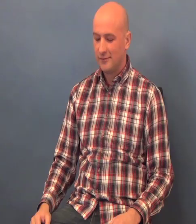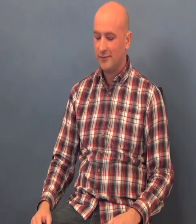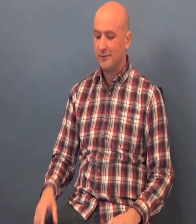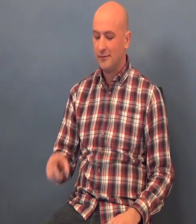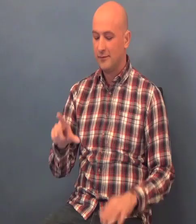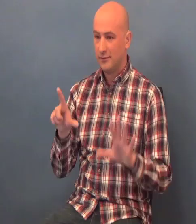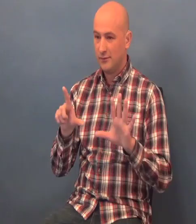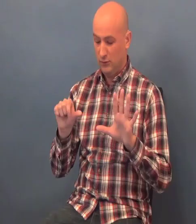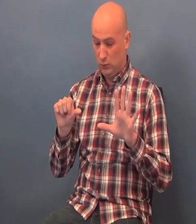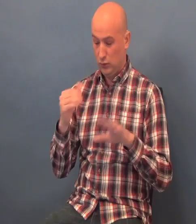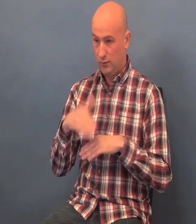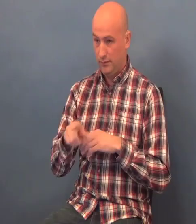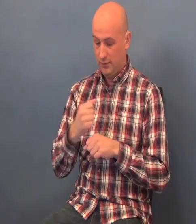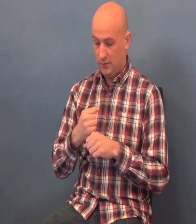Siódma, o szóstej kończysz pracę?